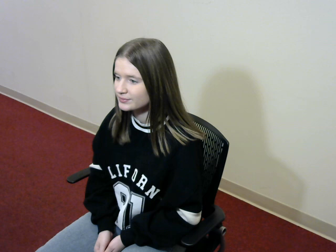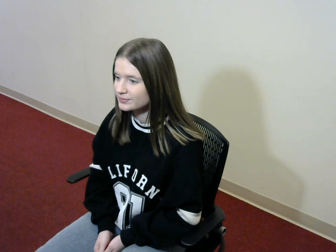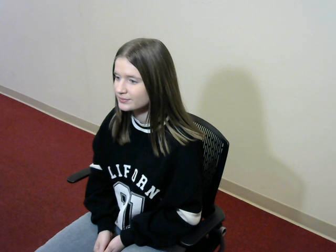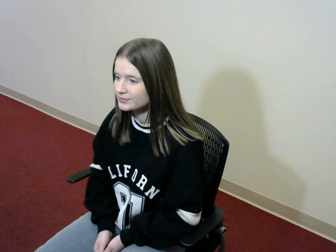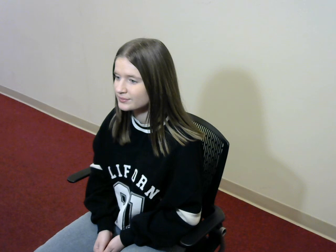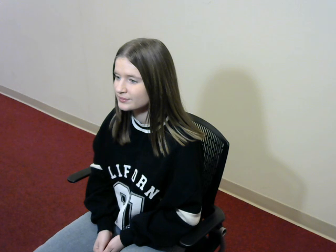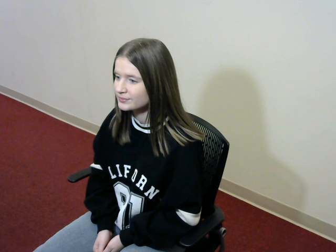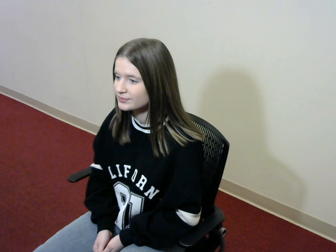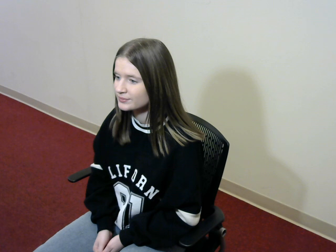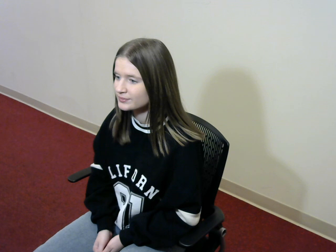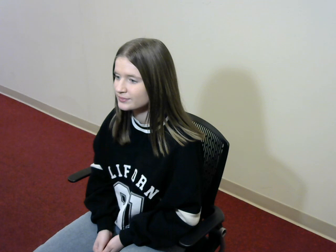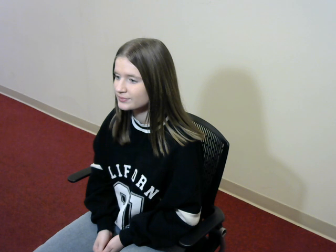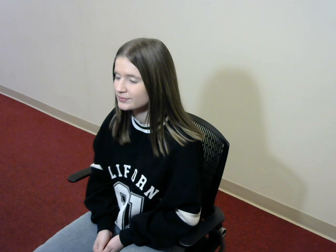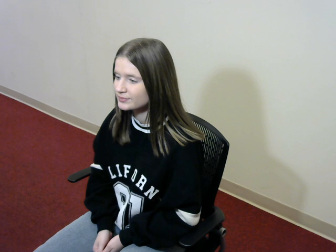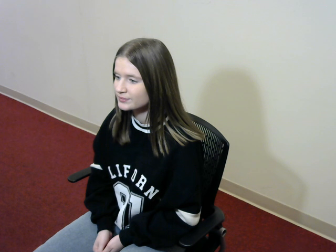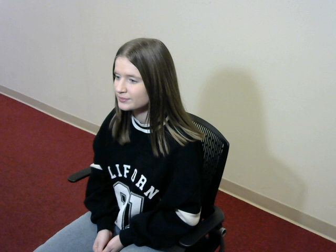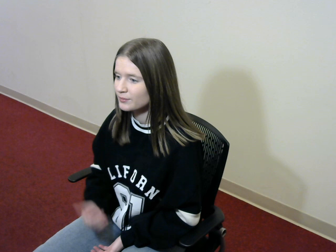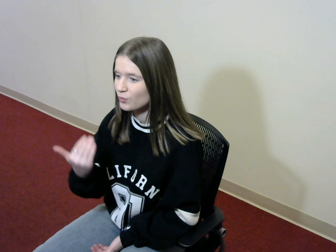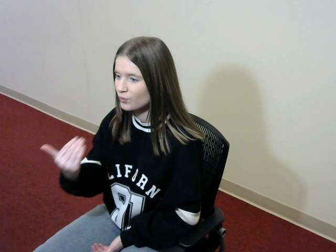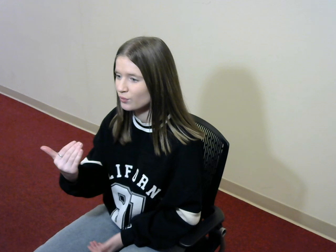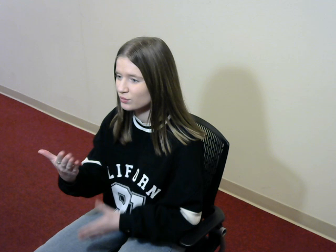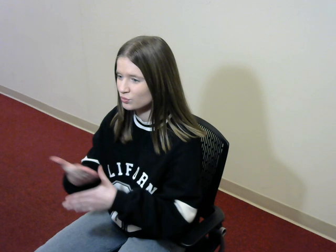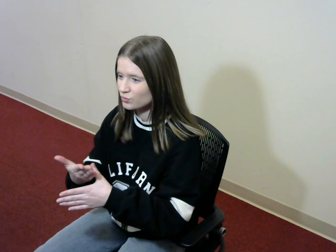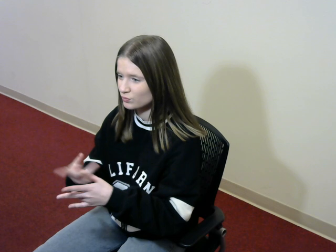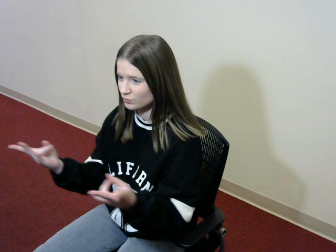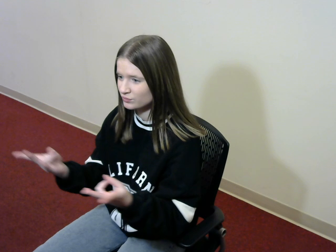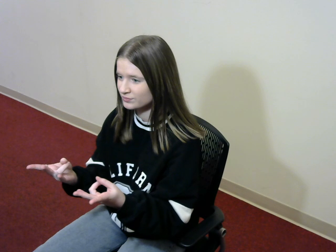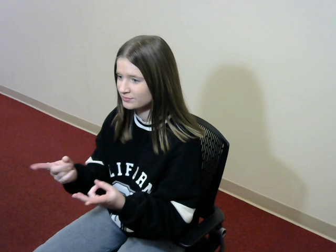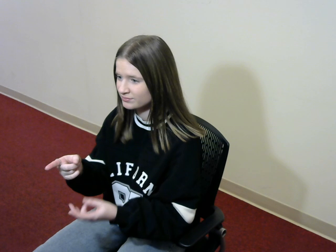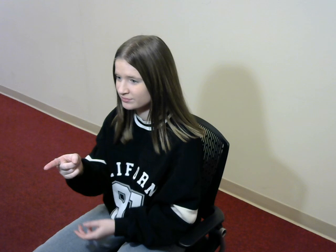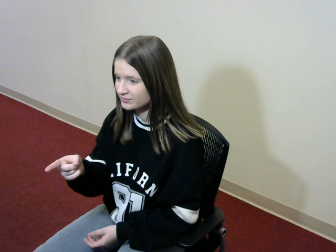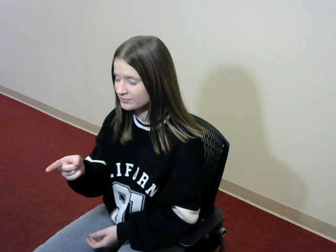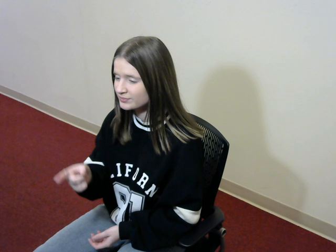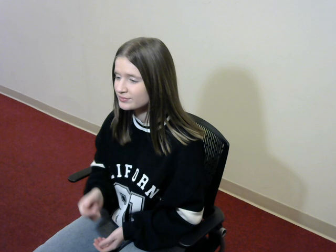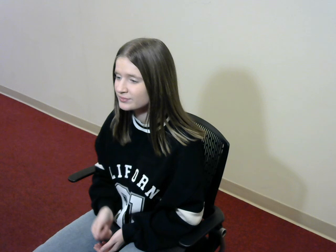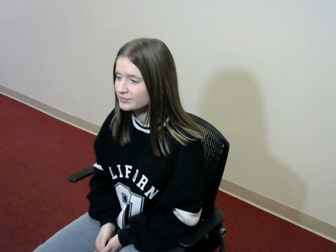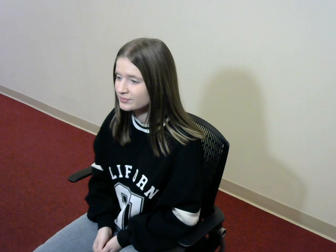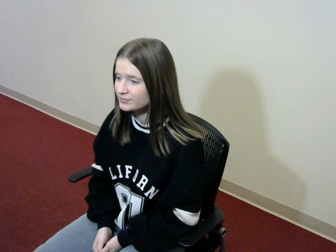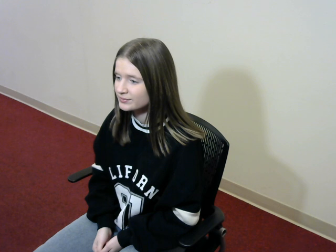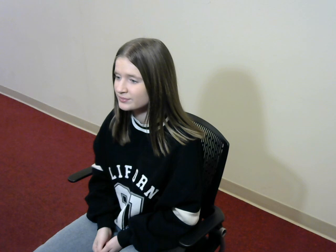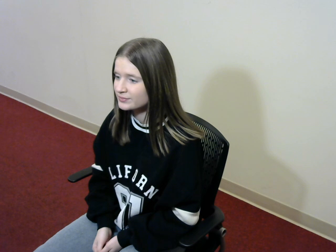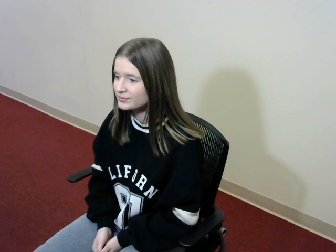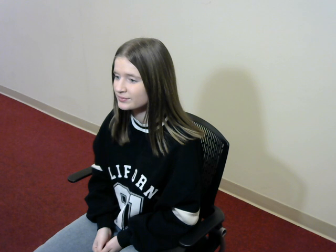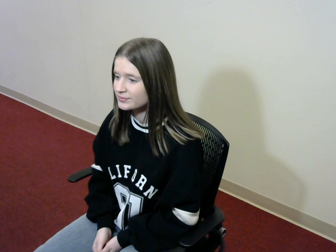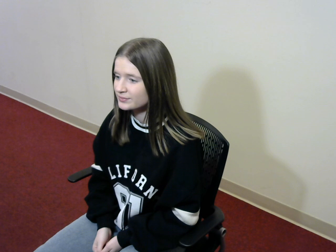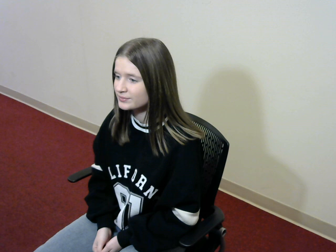Sizə kömək lazımdır mı?